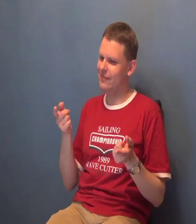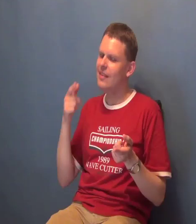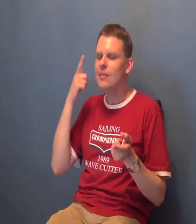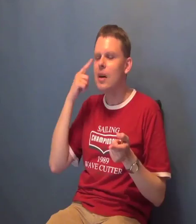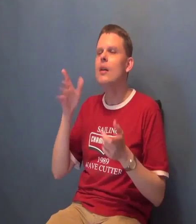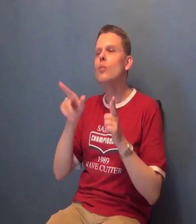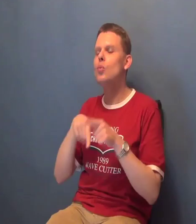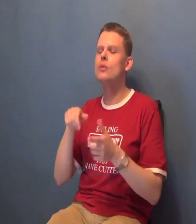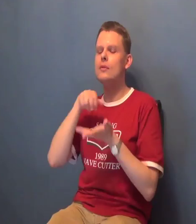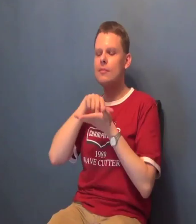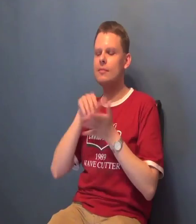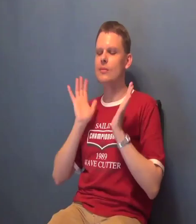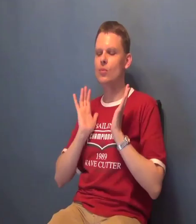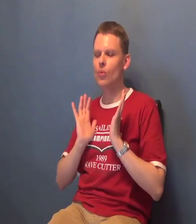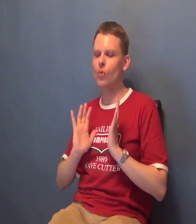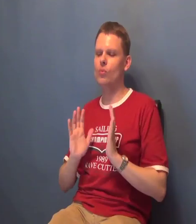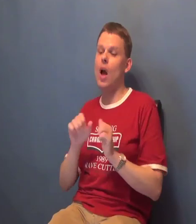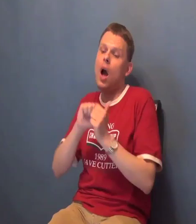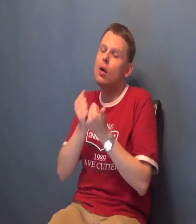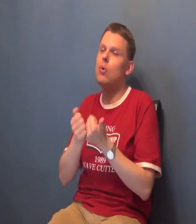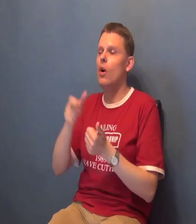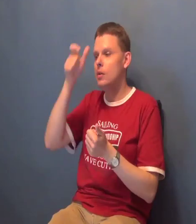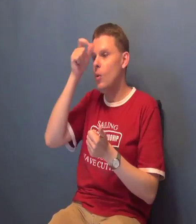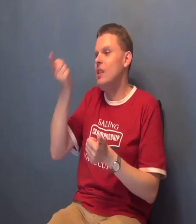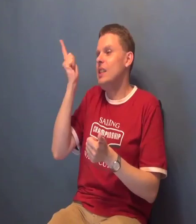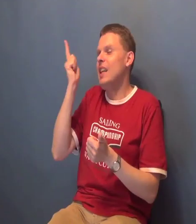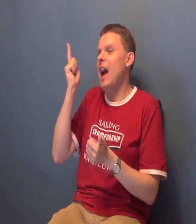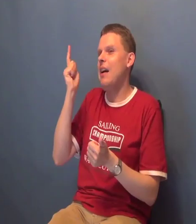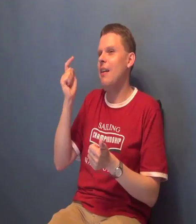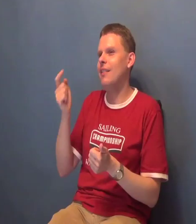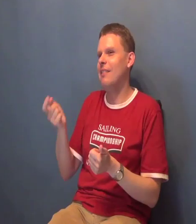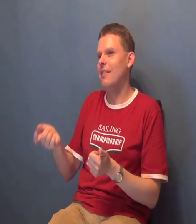Myślę, że musi wolno iść albo zakaz dla człowieka.